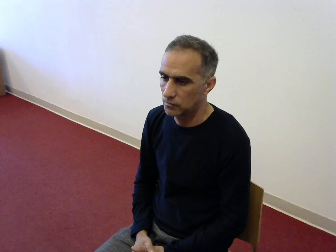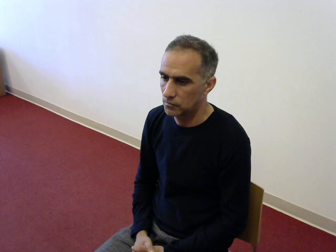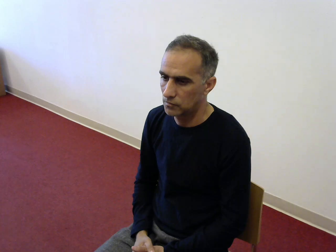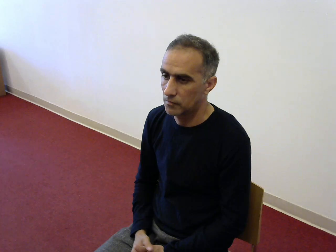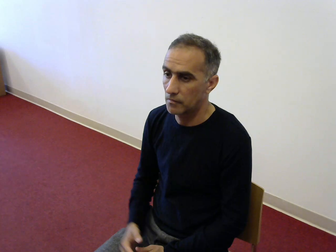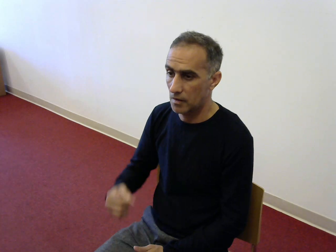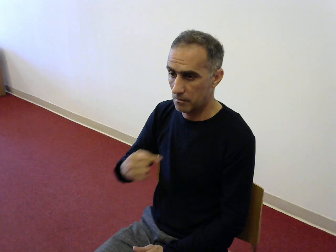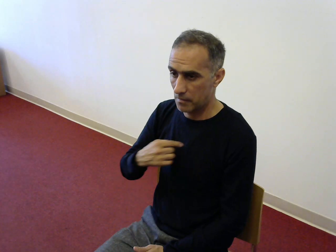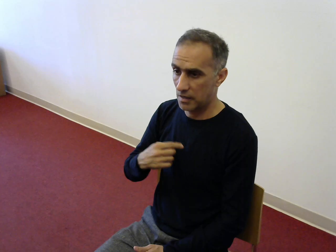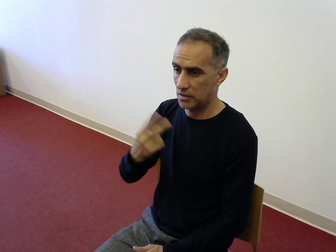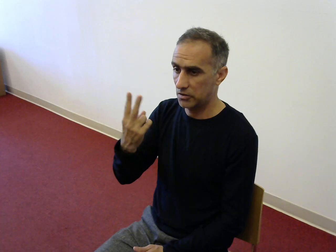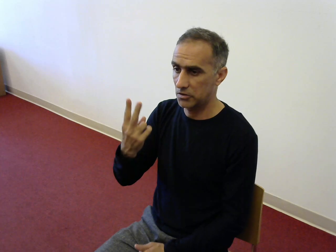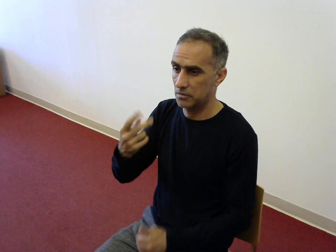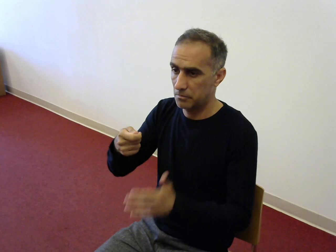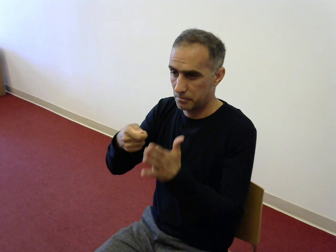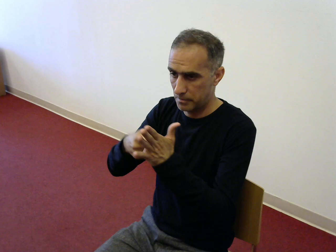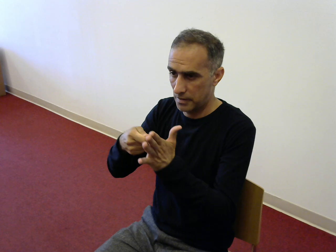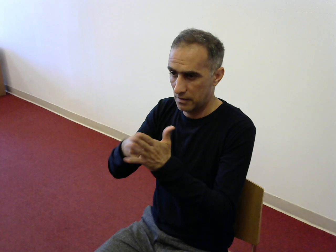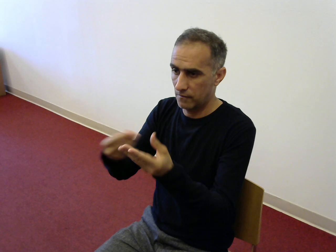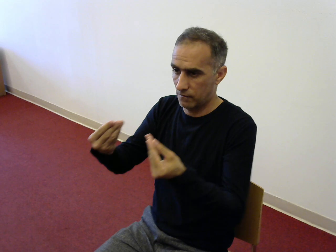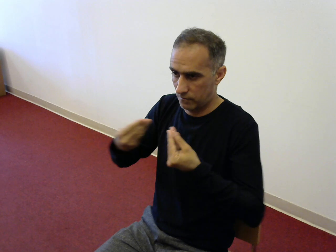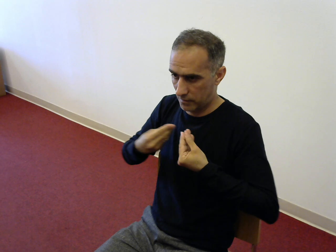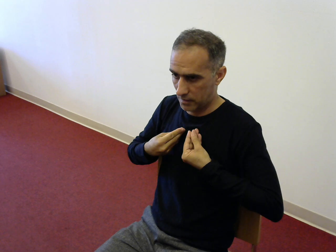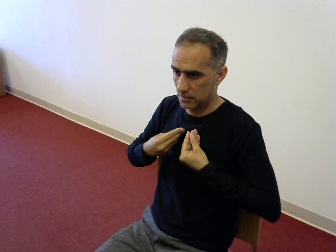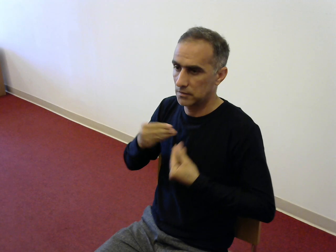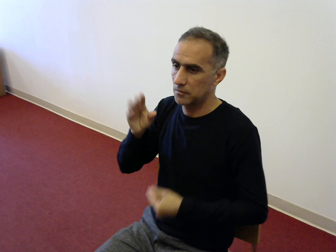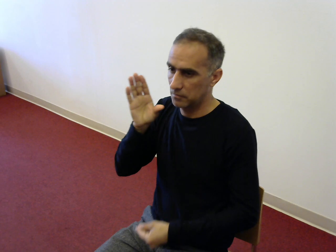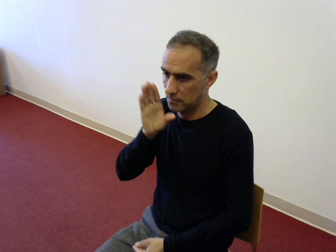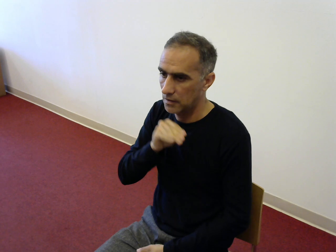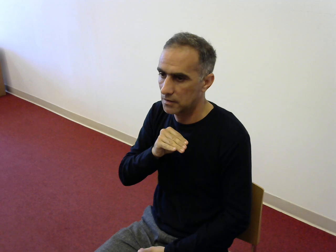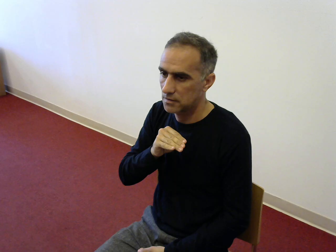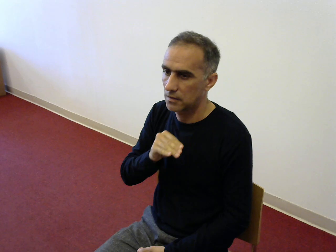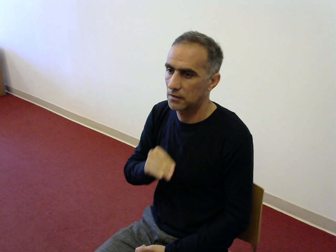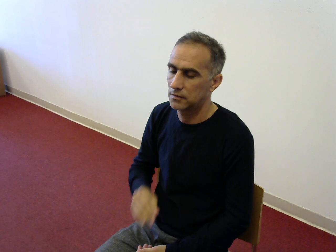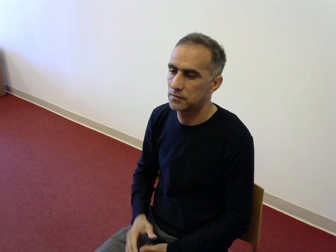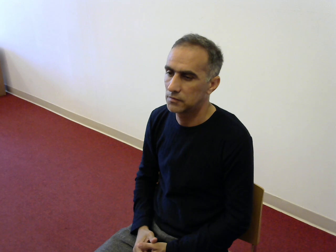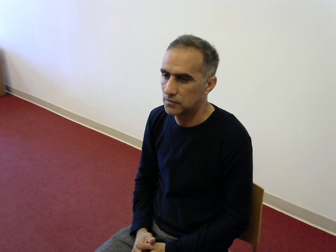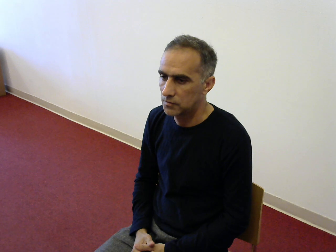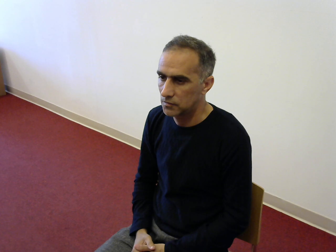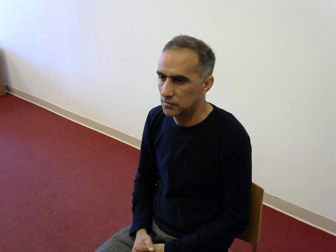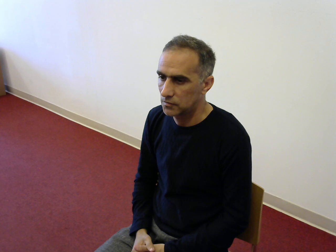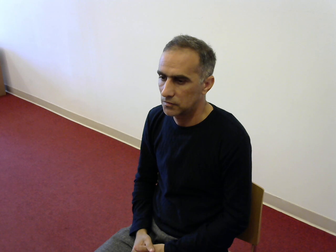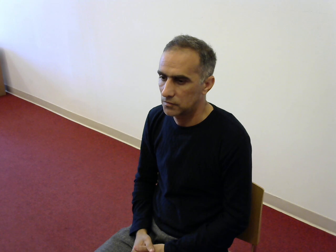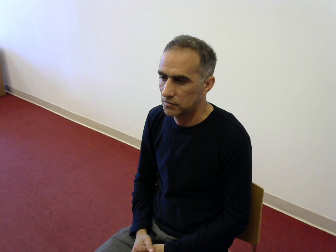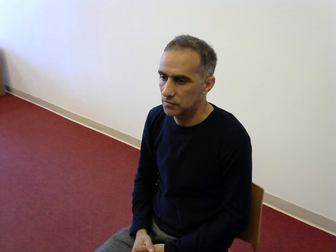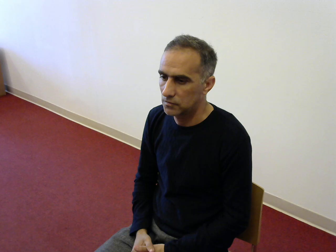Mənə 2 bilet verə bilərsinizmi?